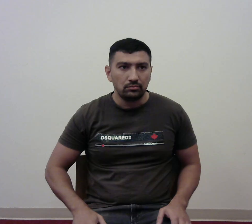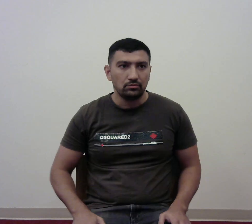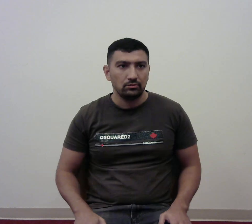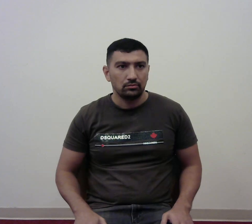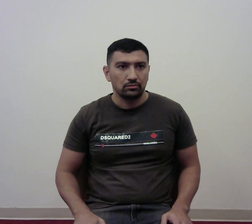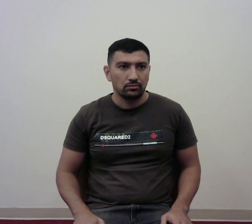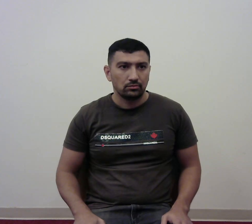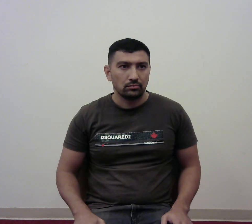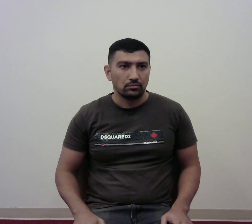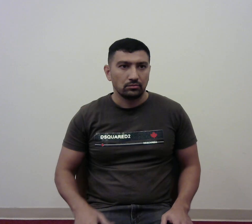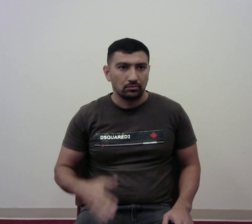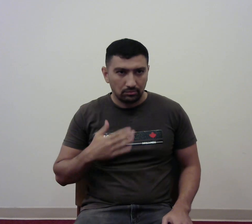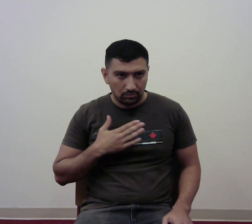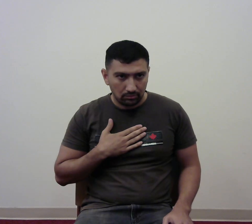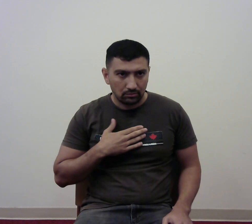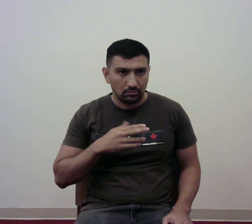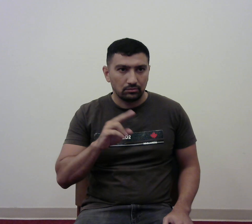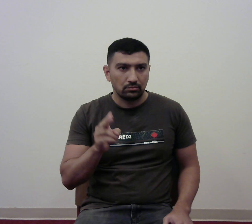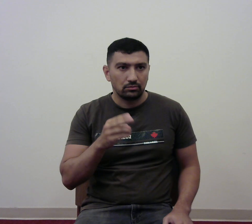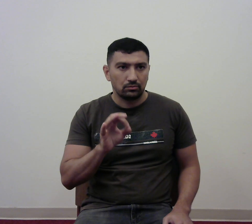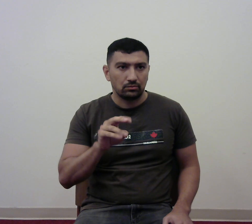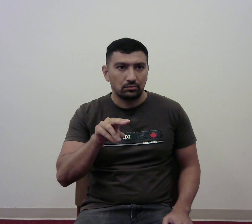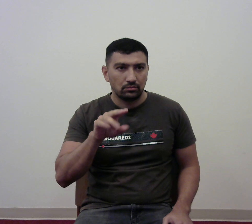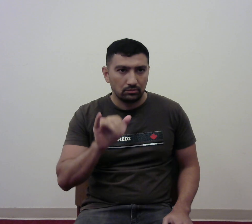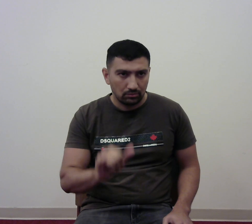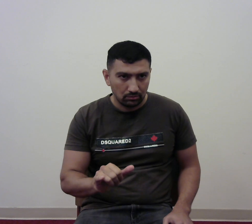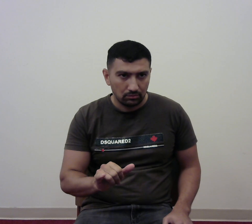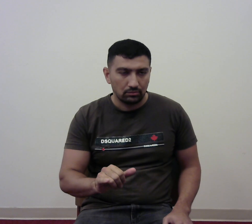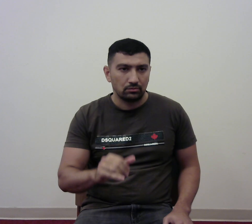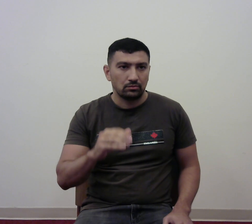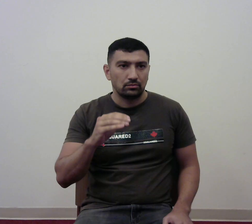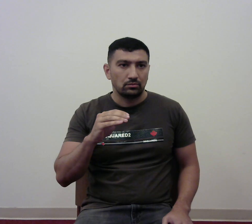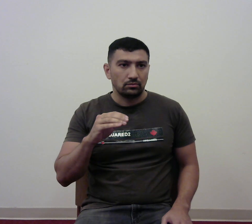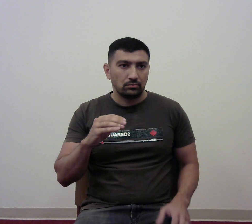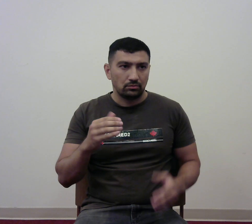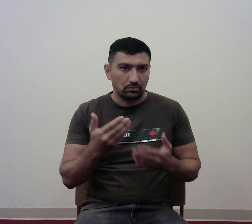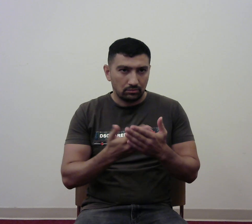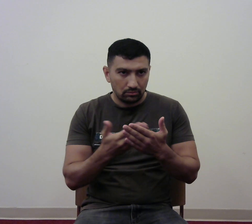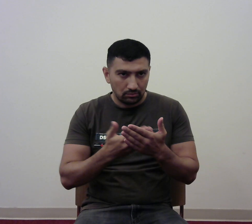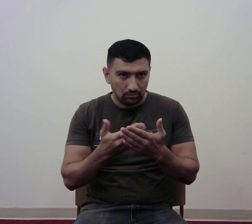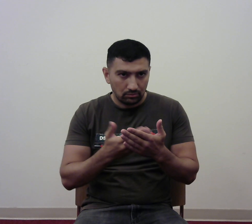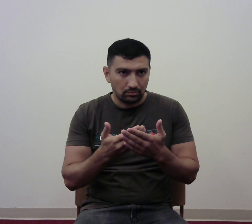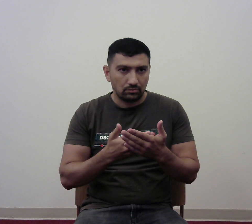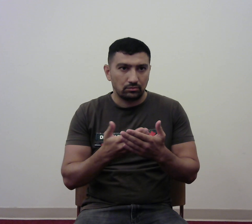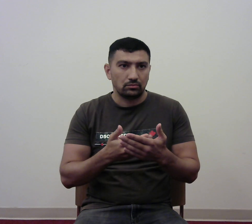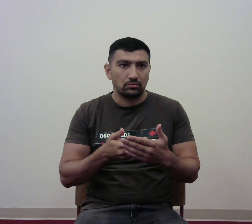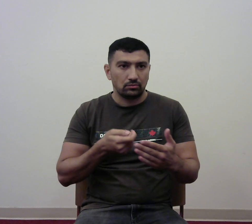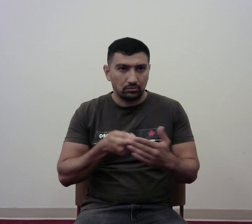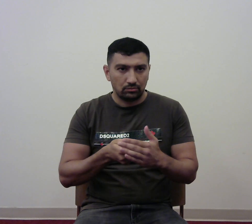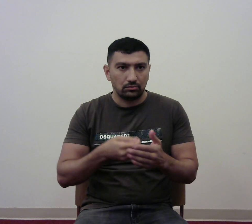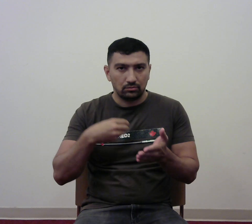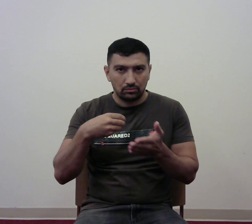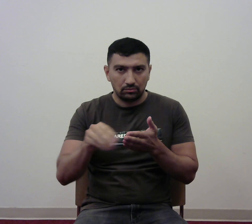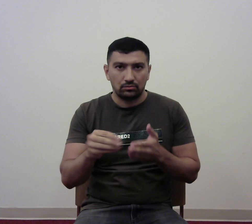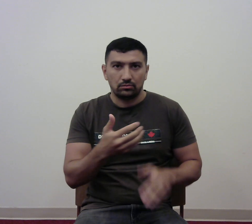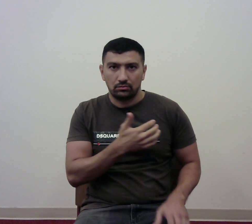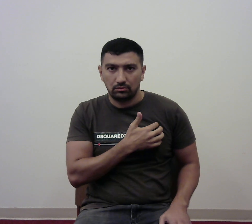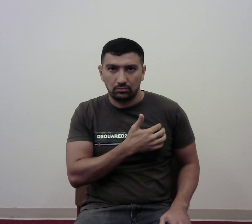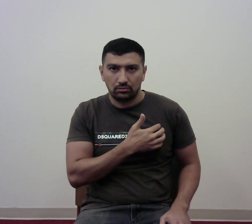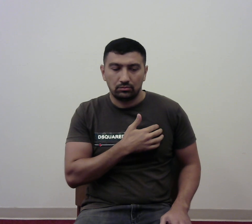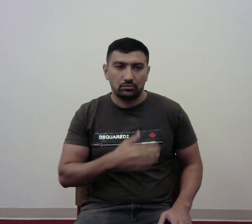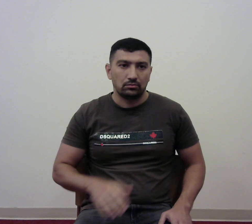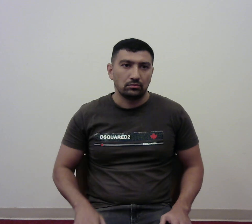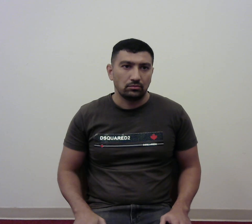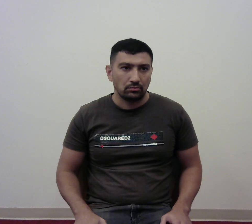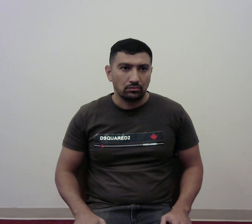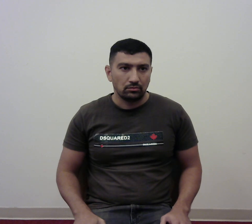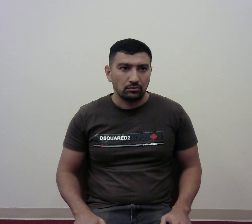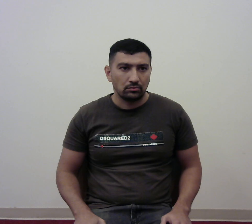Mən "Dolu" filminə bilet almaq istəyirəm